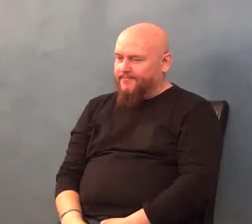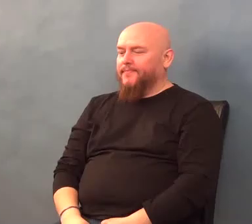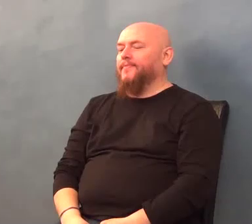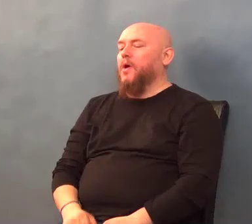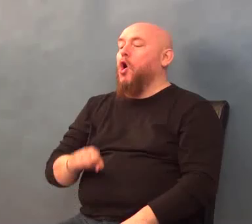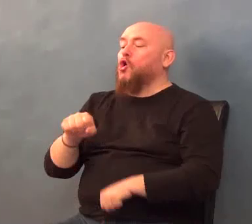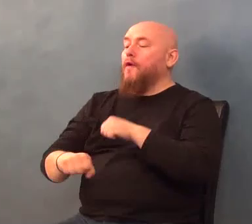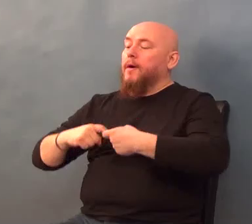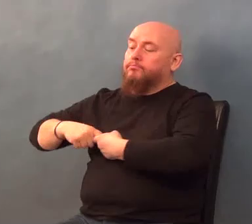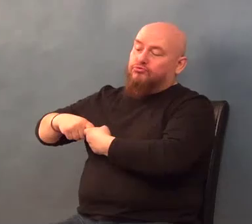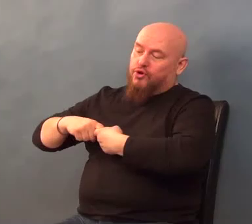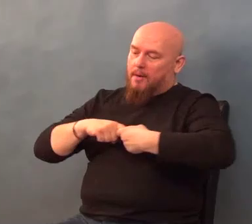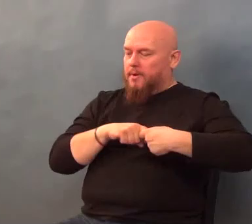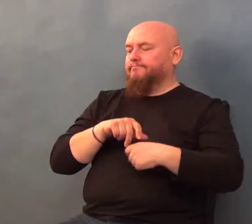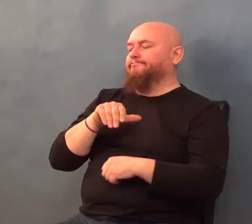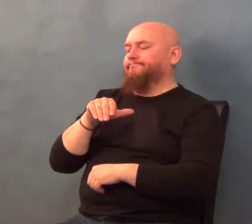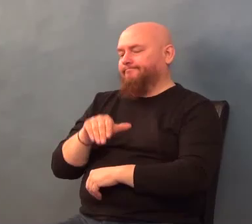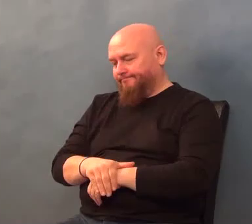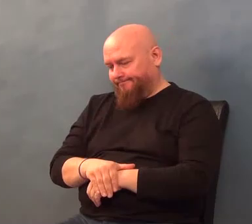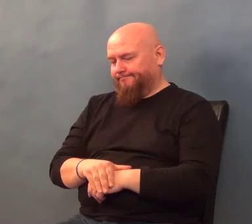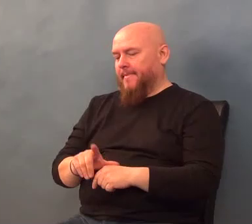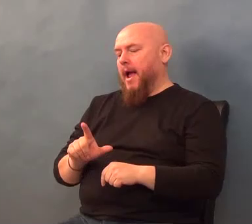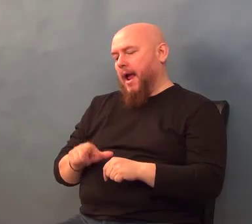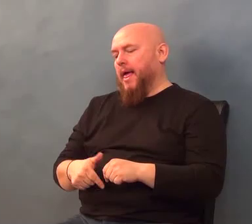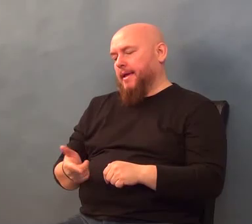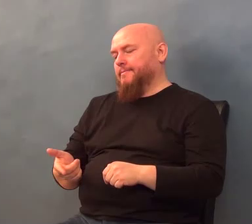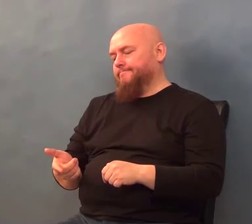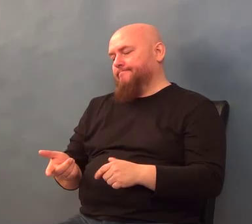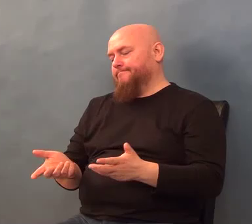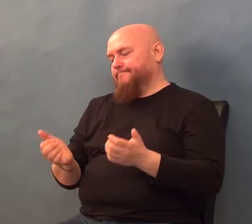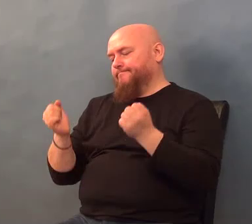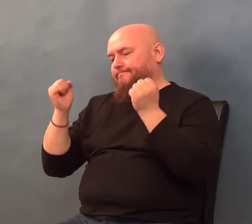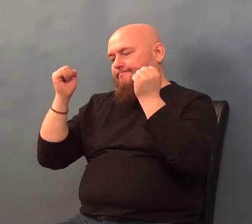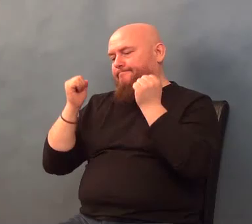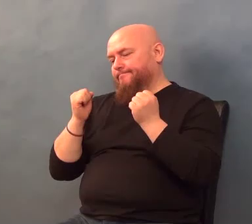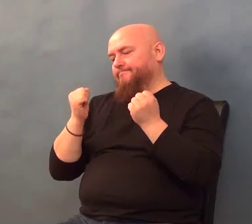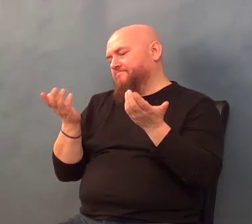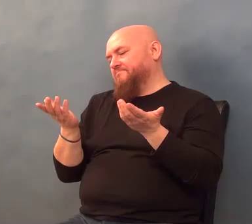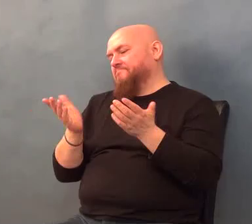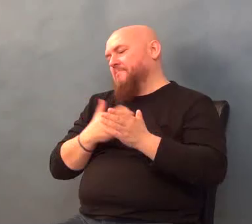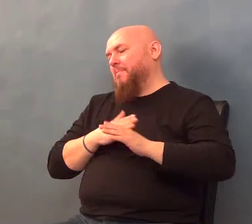Rower z przyczepą to się zgodzę, ale nie ma kasku, pewnie ma jakąś inną ochronę.